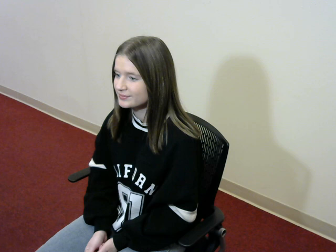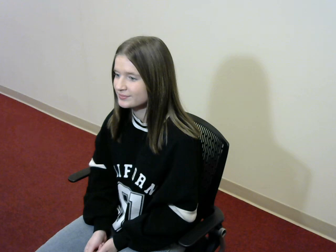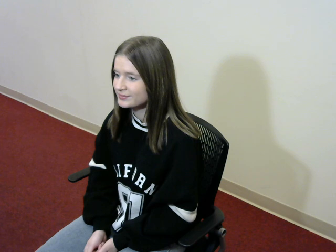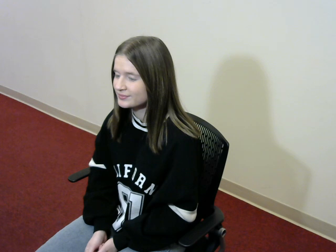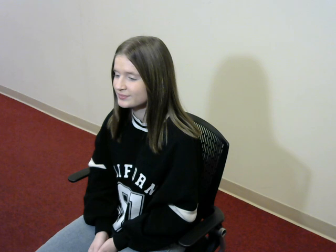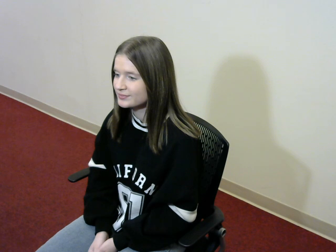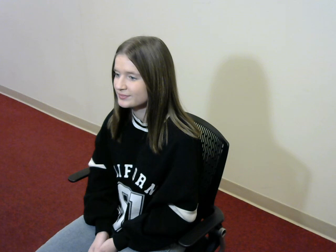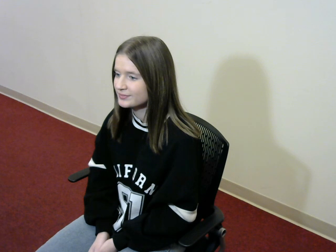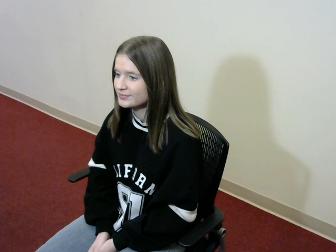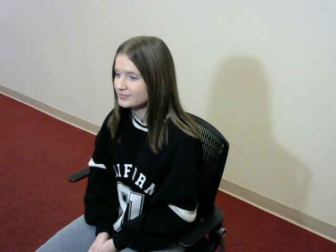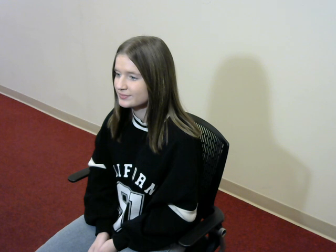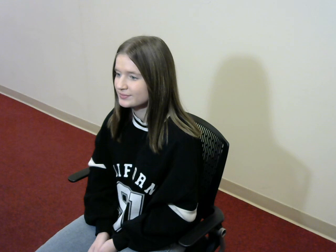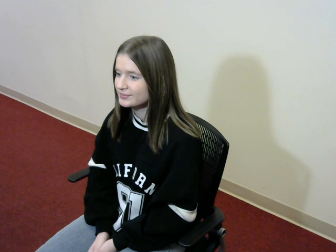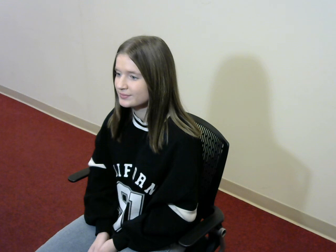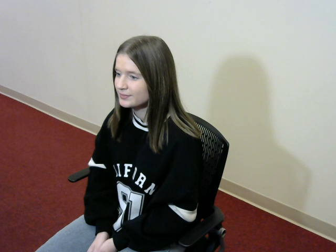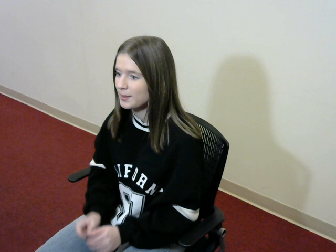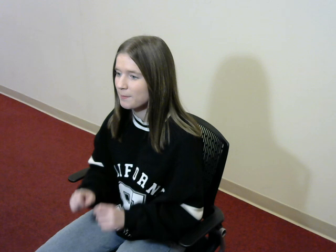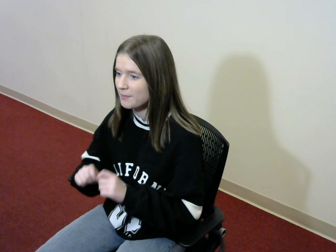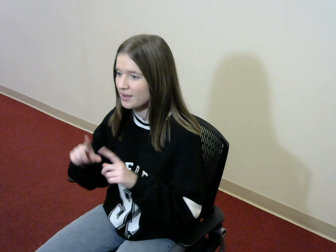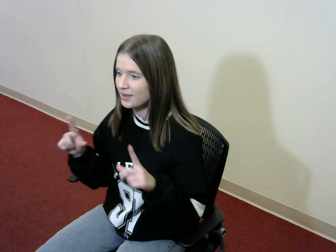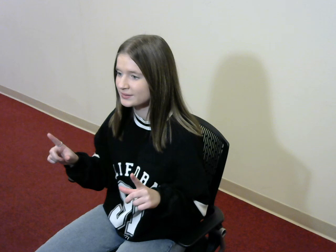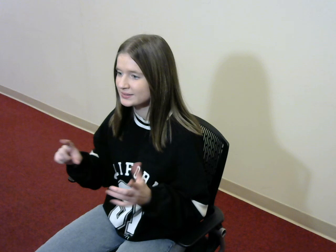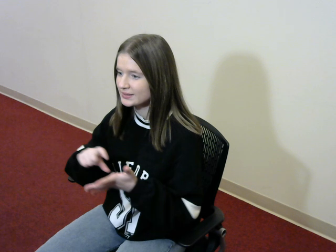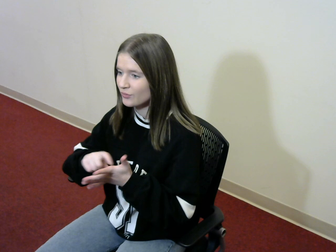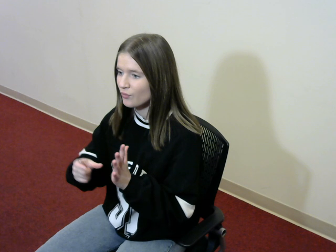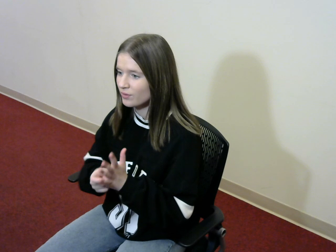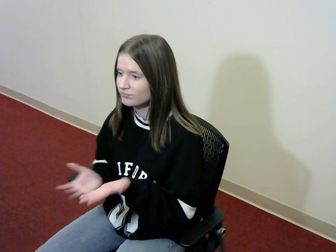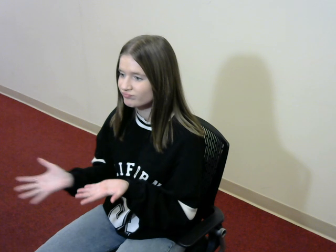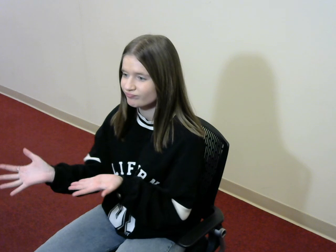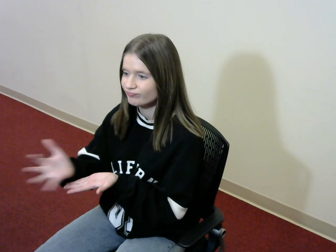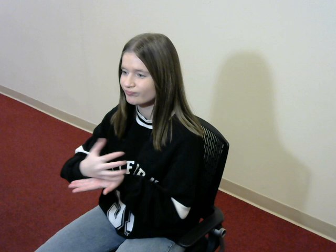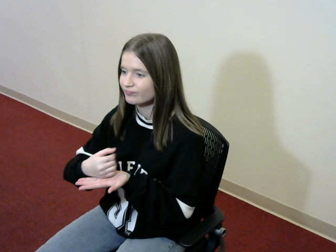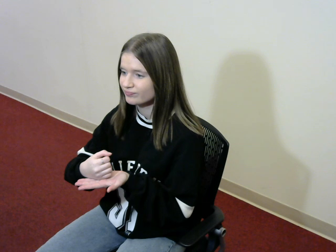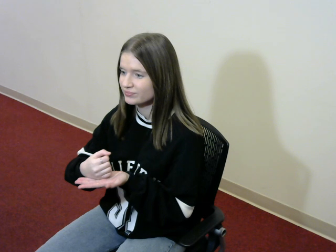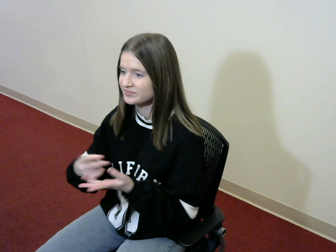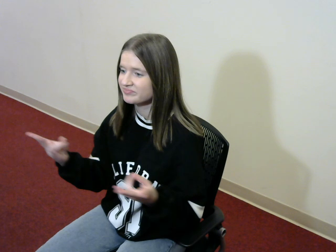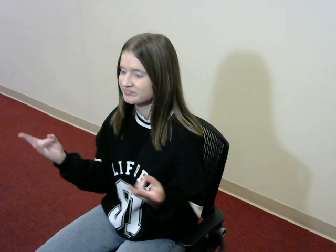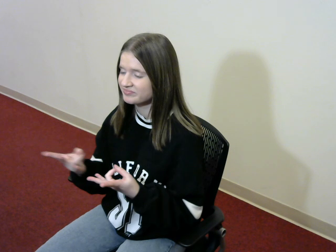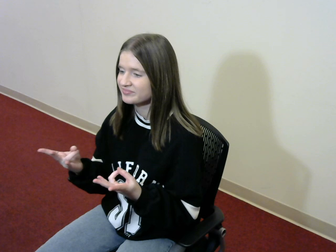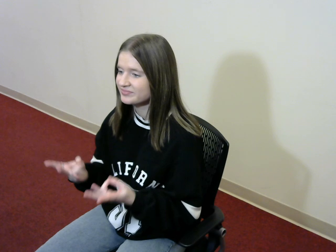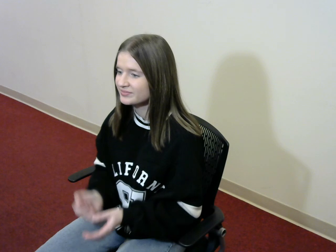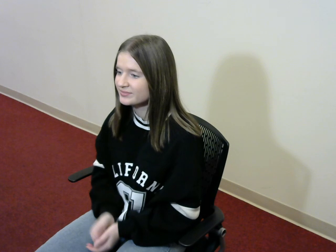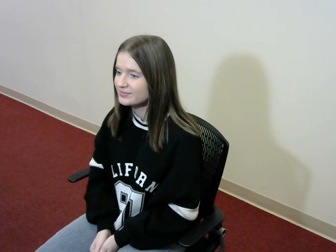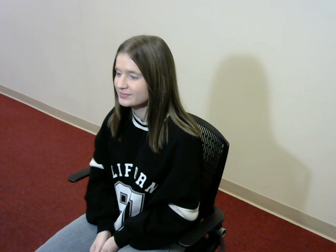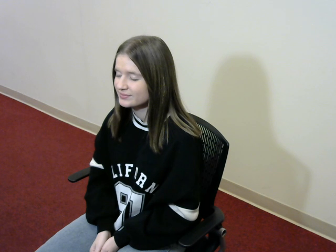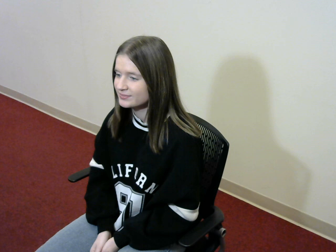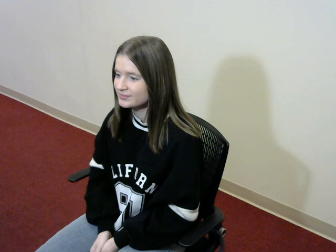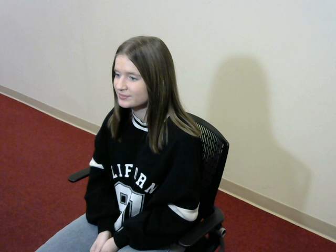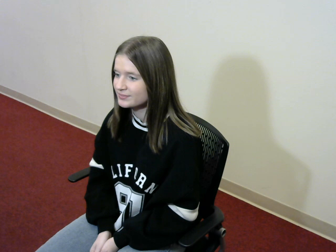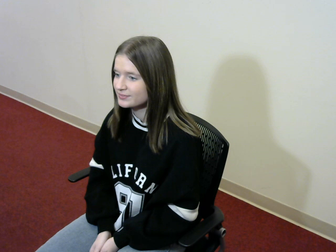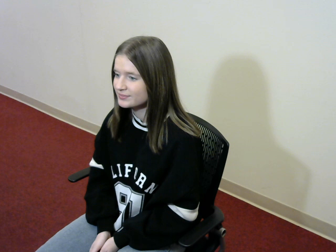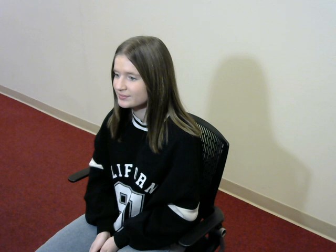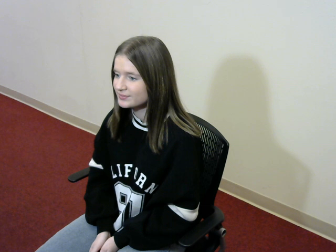Məktəbdə otaqları yığışdırmaq lazımdır